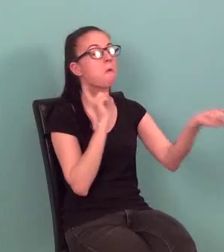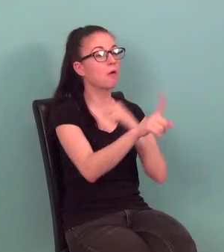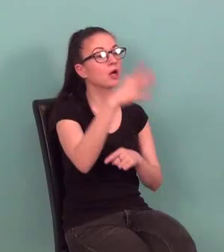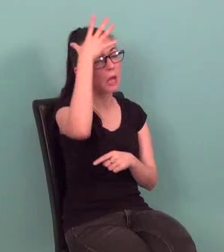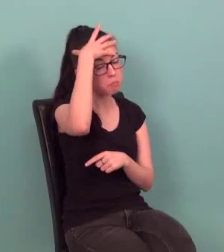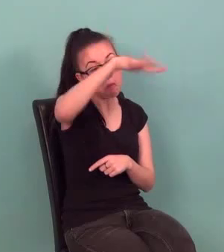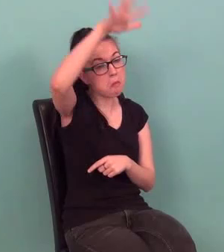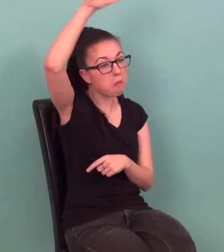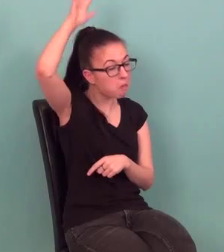Kapelusz spada z jego głowy.